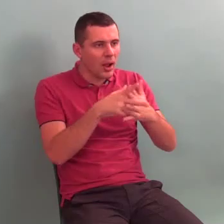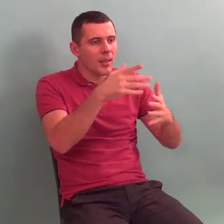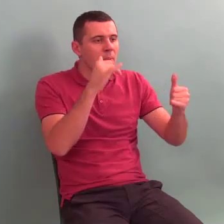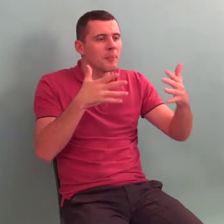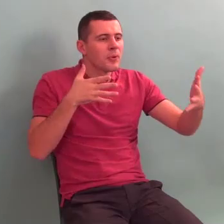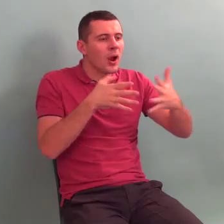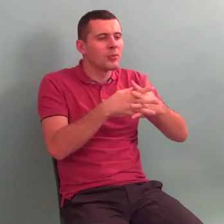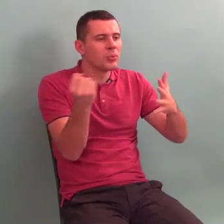Silne promieniowanie chemiczne.